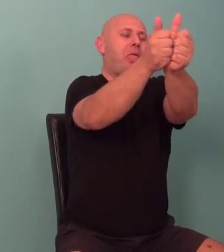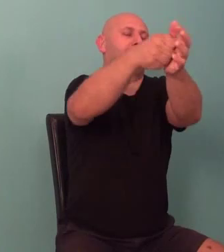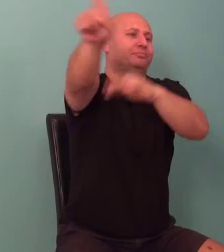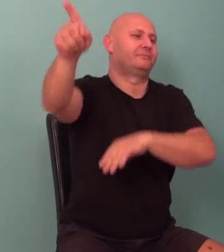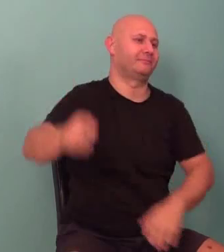Uciekli.